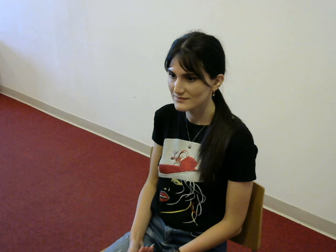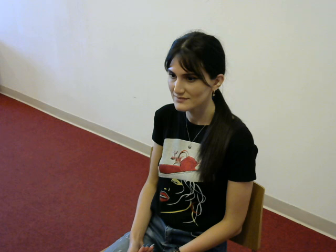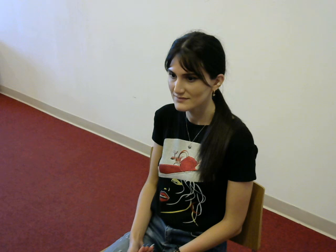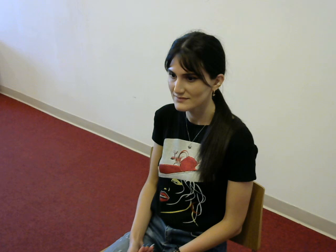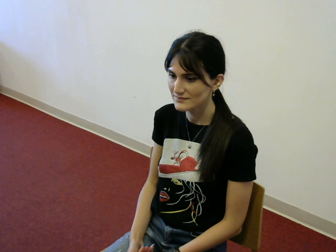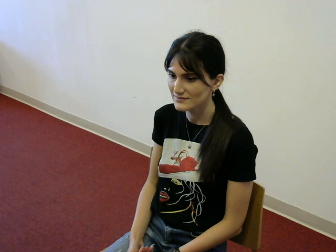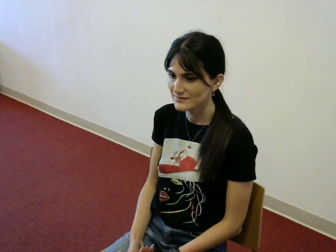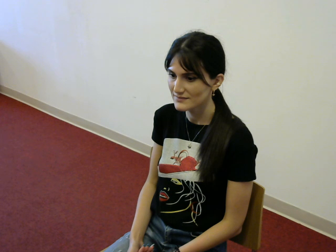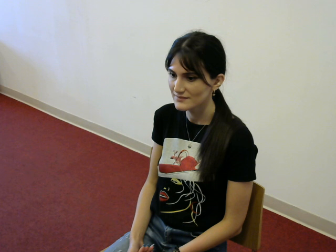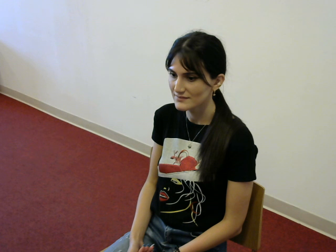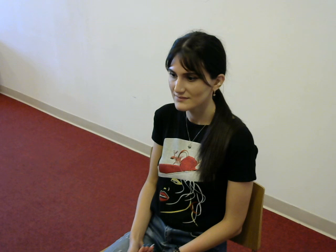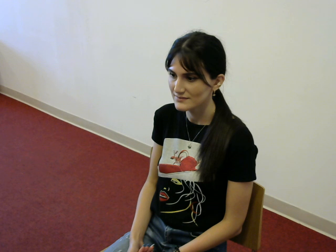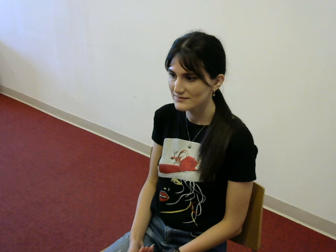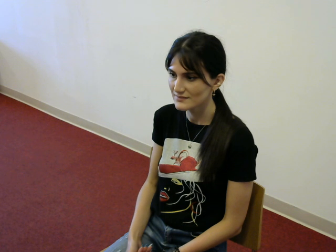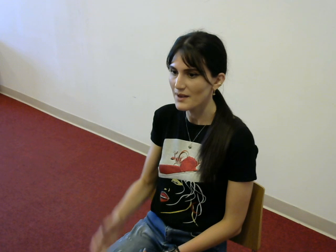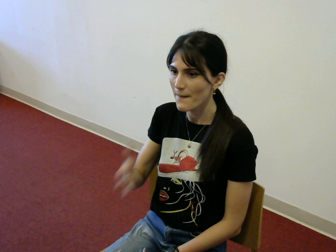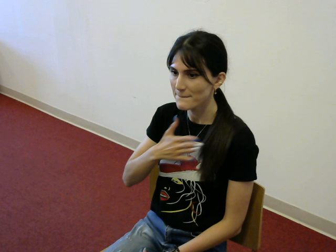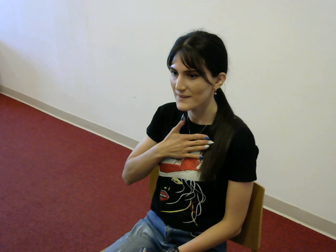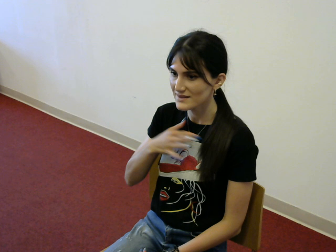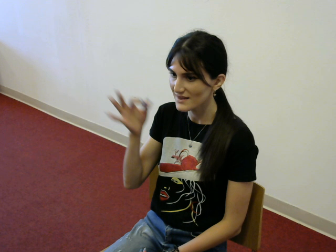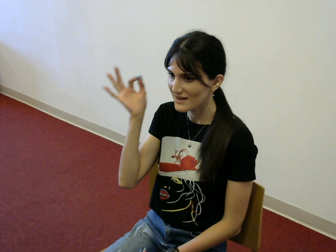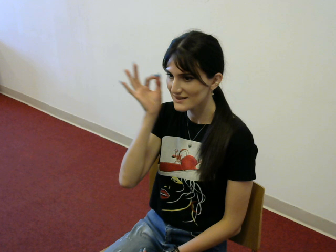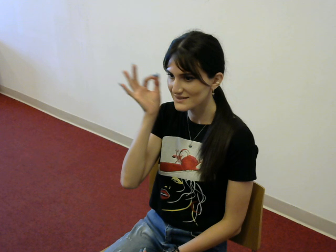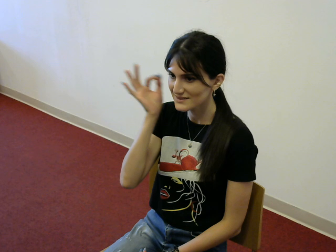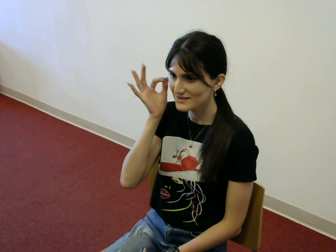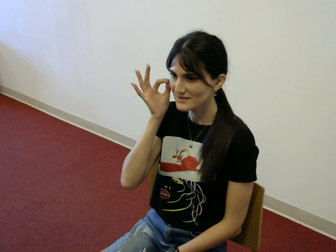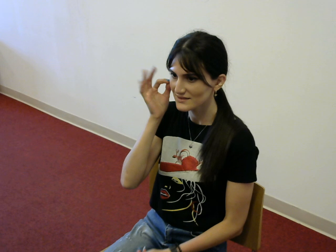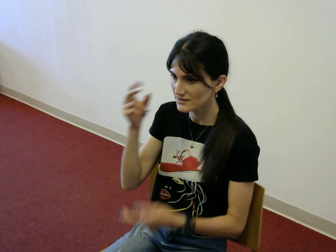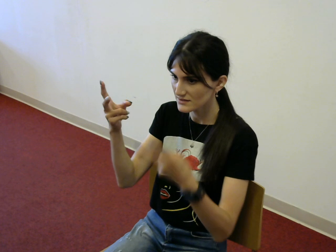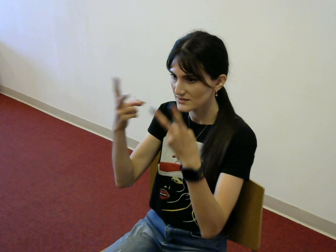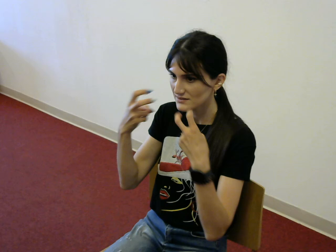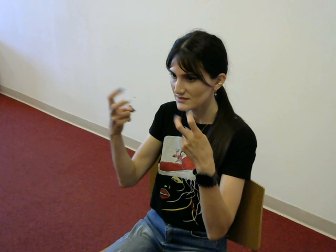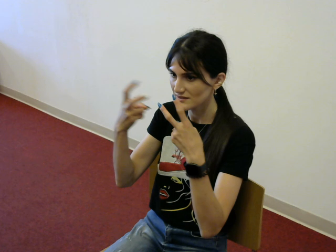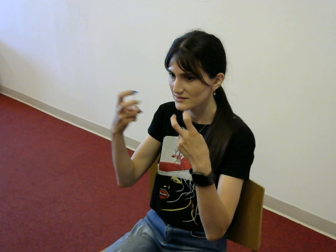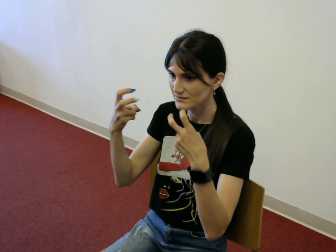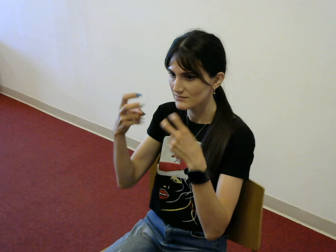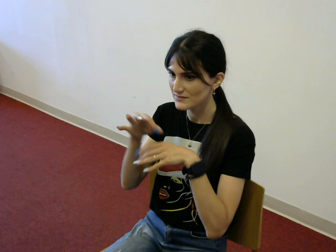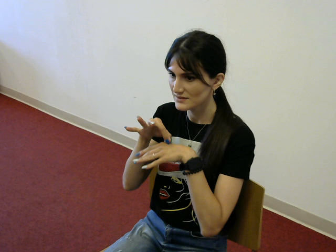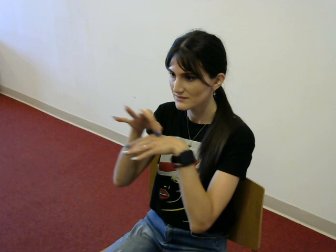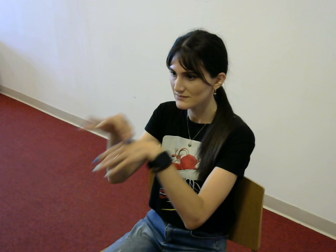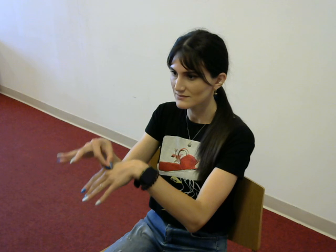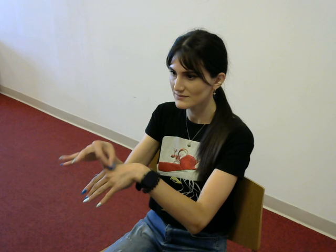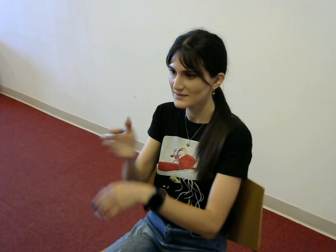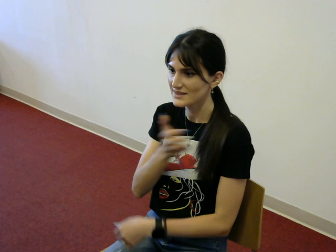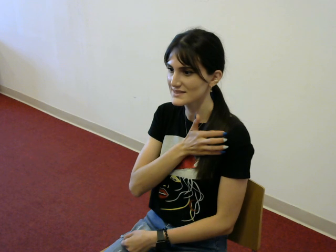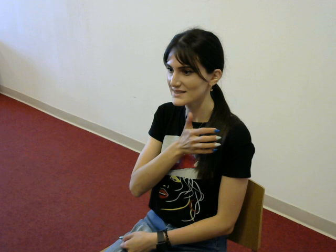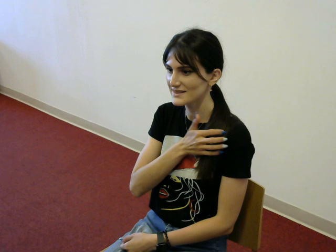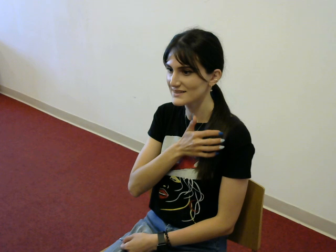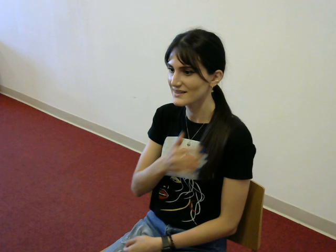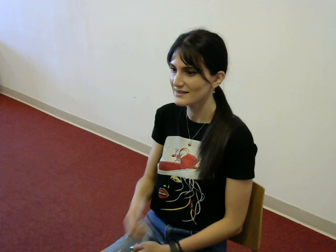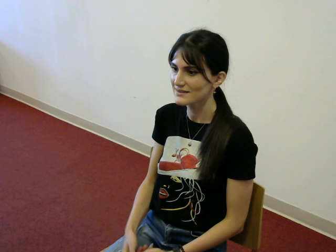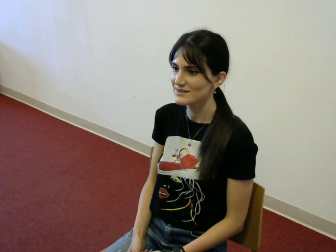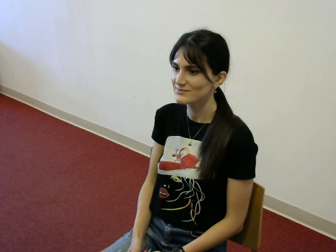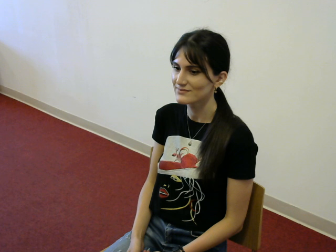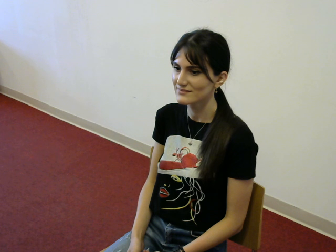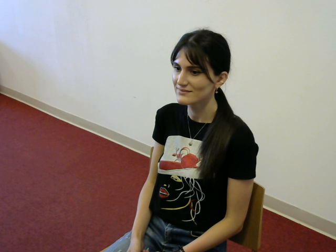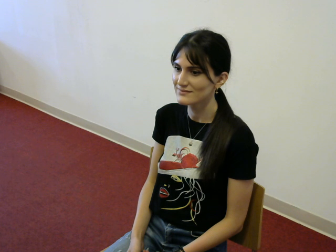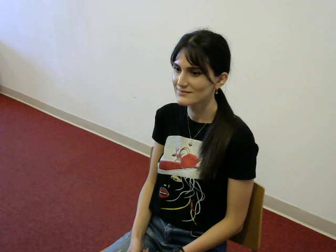Mən həkim müayinəsindən keçmək istəyirəm